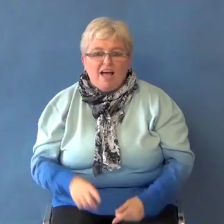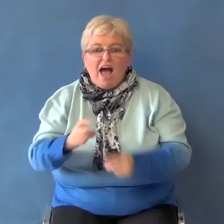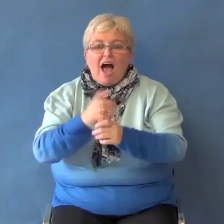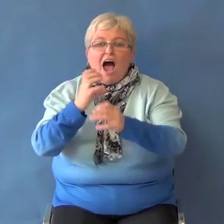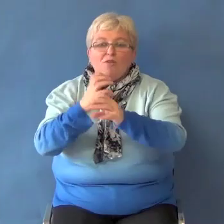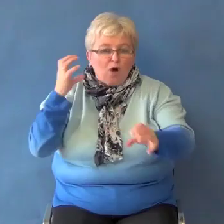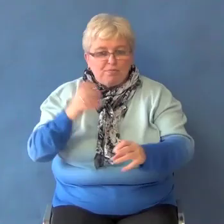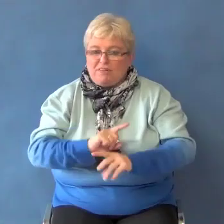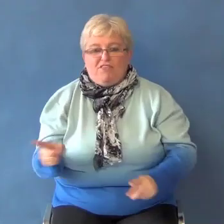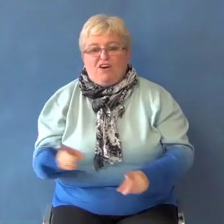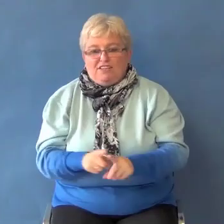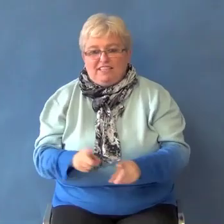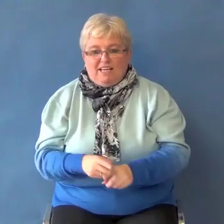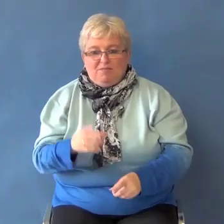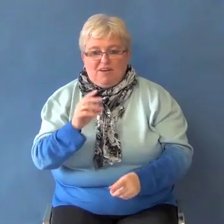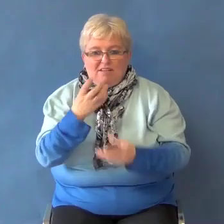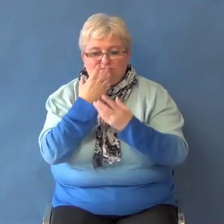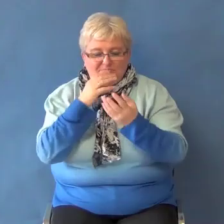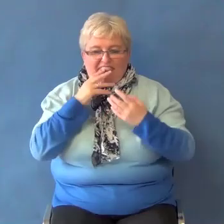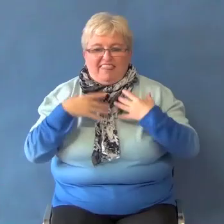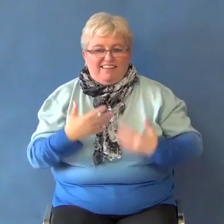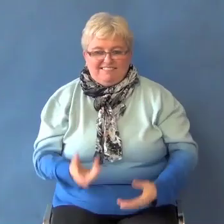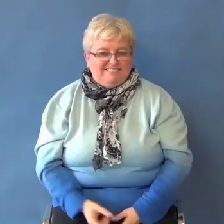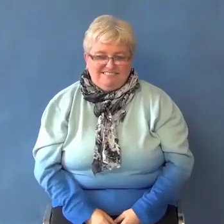W autobusie tak samo nie wolno jeść hamburgerów, bo można się zabrudzić.